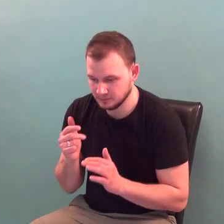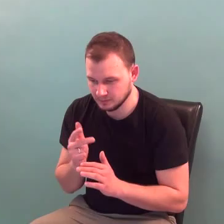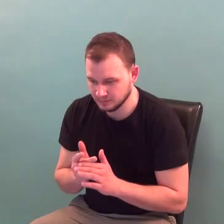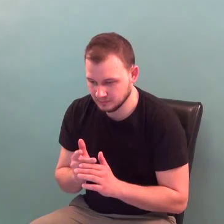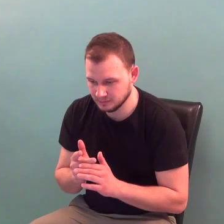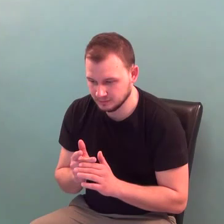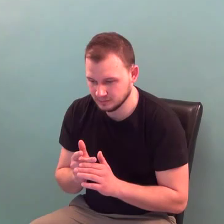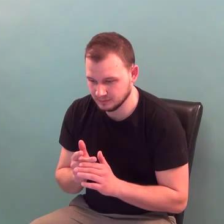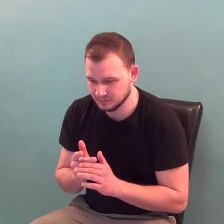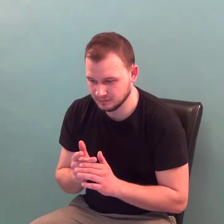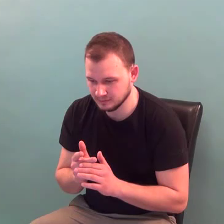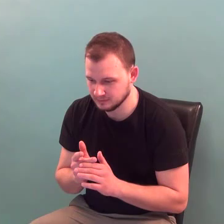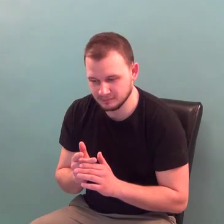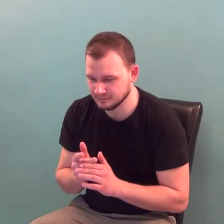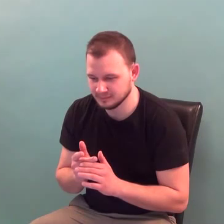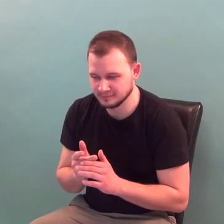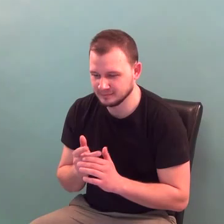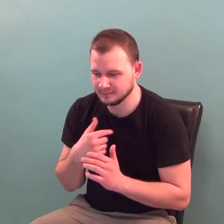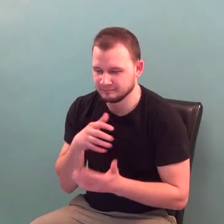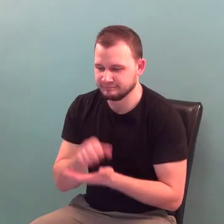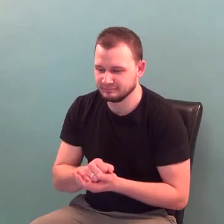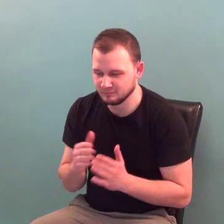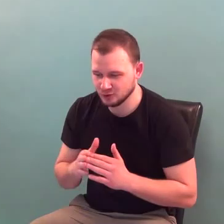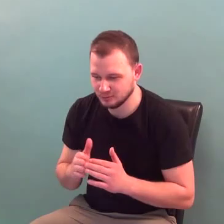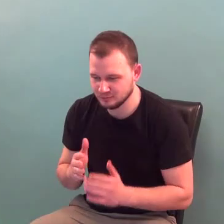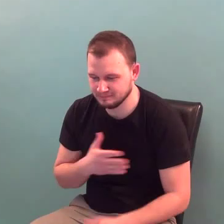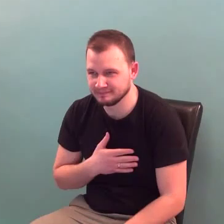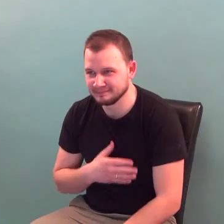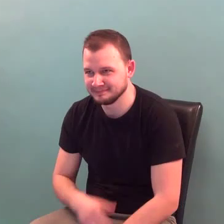O szóstej trzydzieści jestem zajęty w domu.